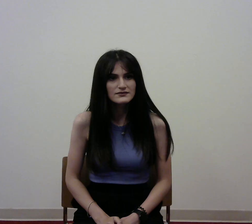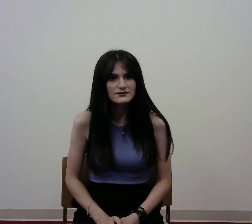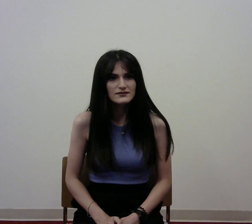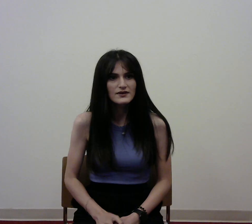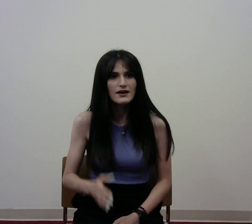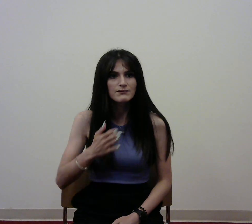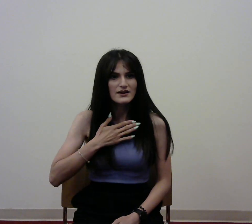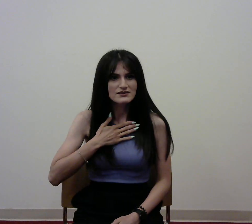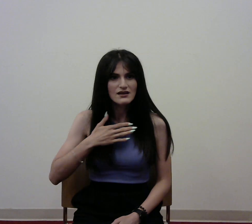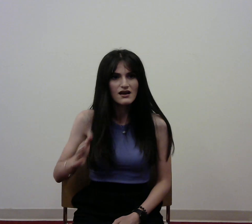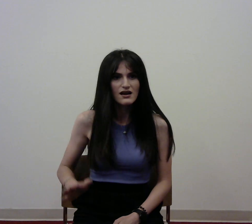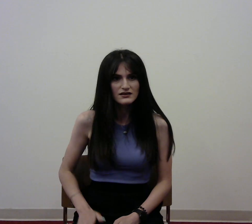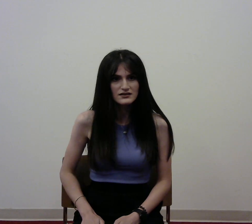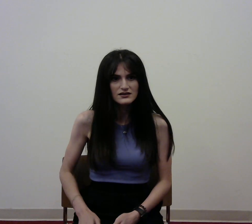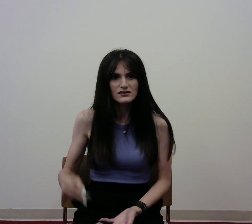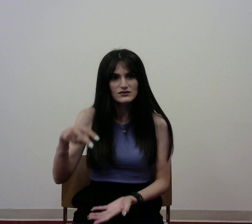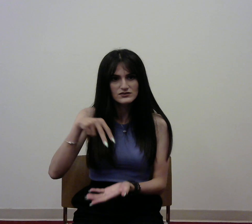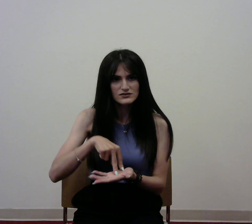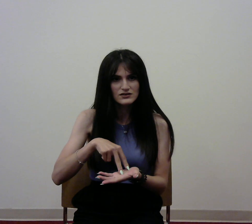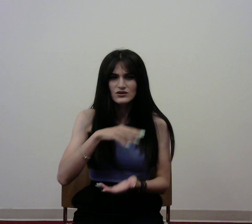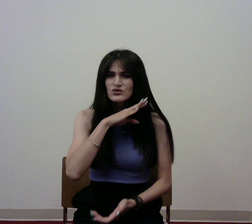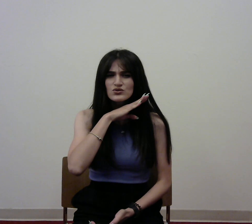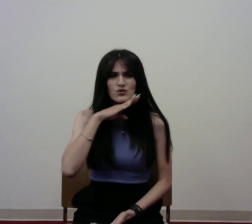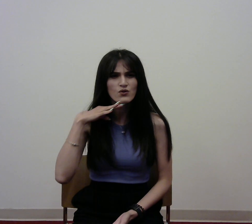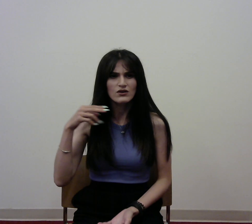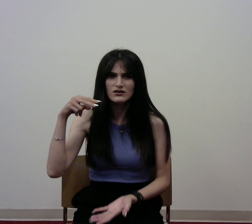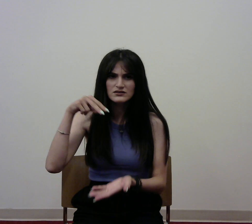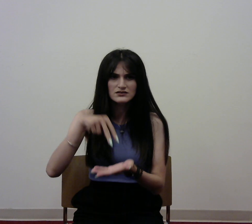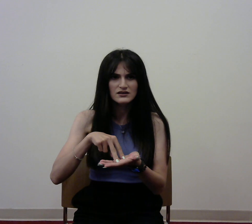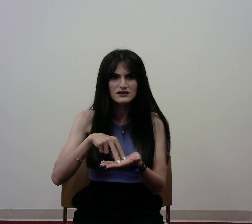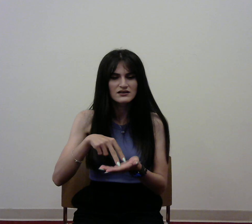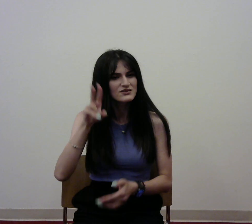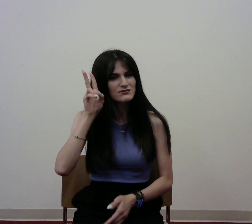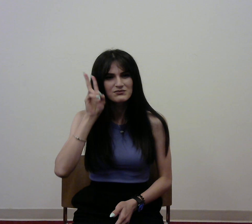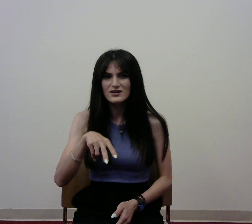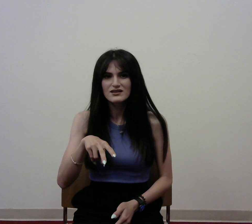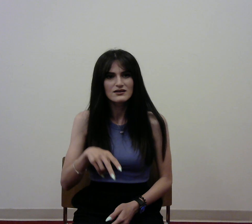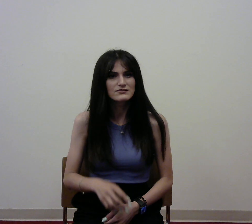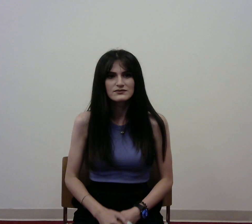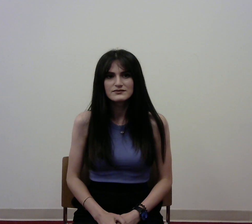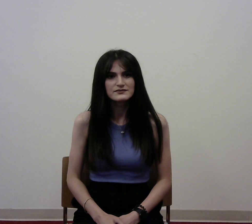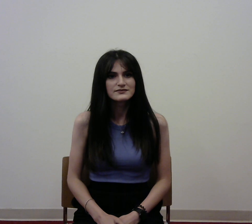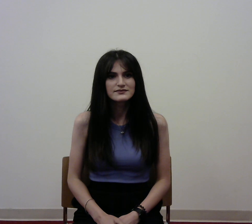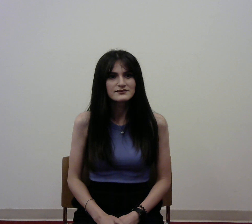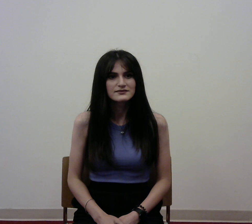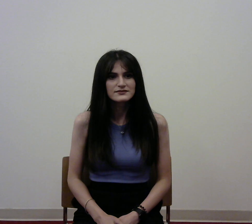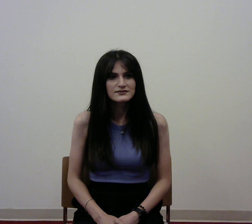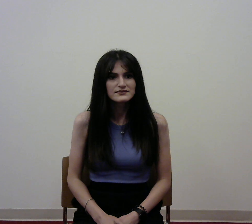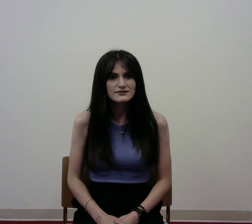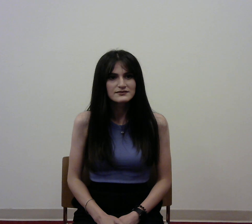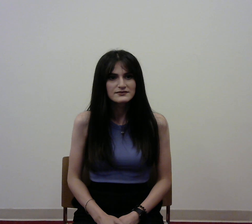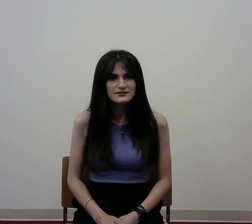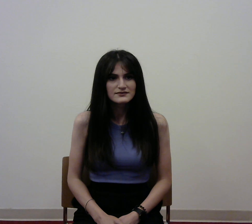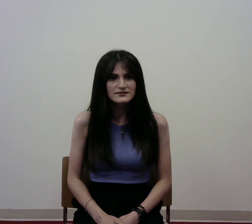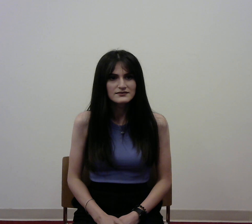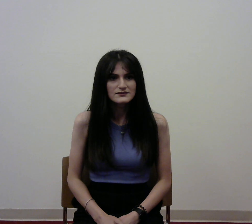Mən ayaq üstə çox dura bilmirəm